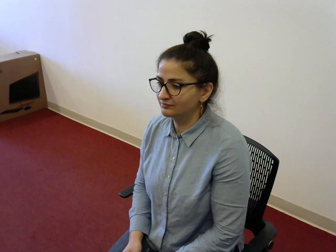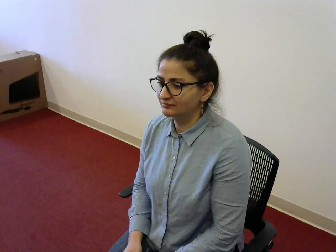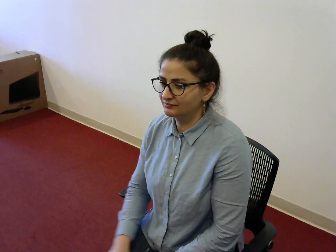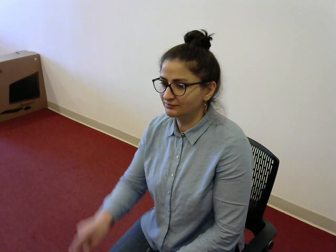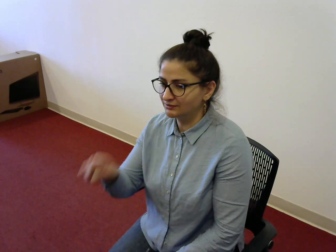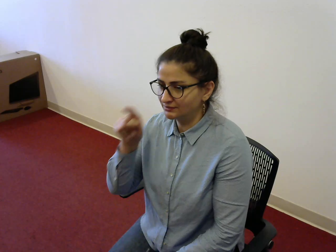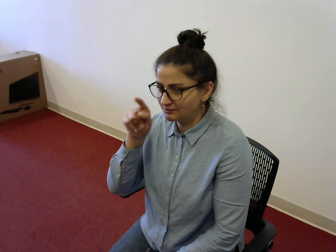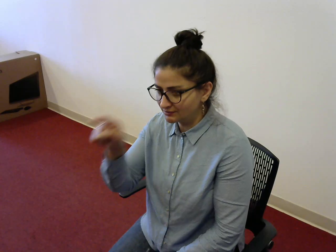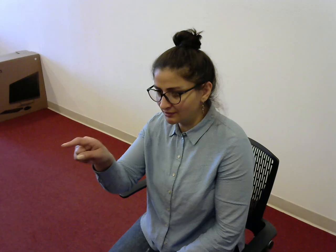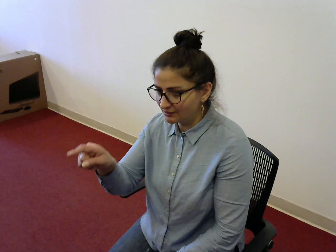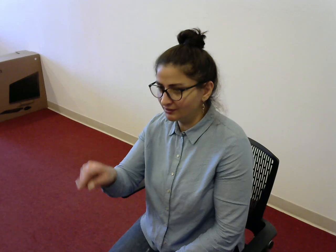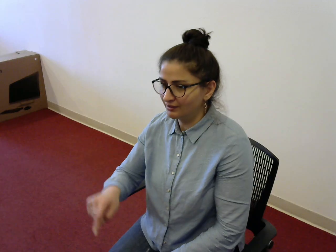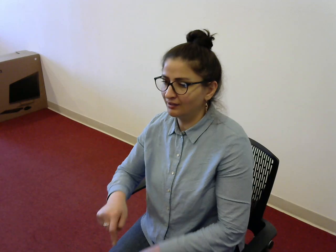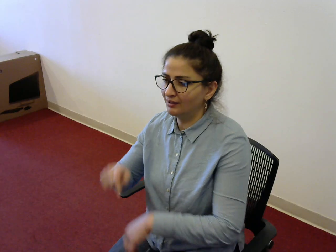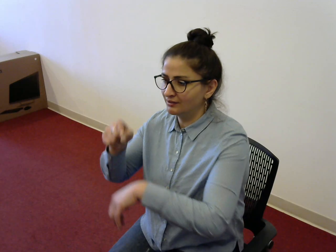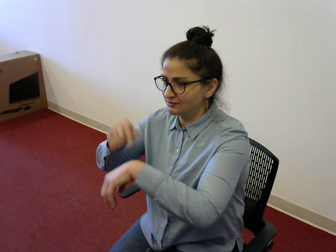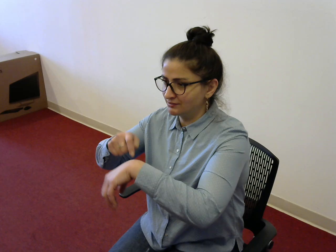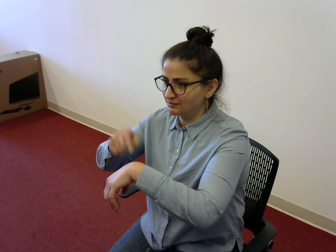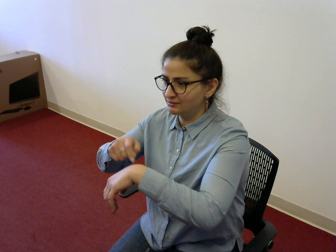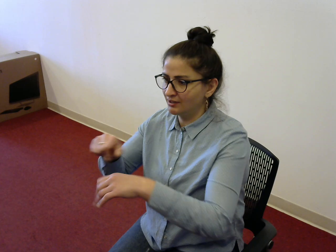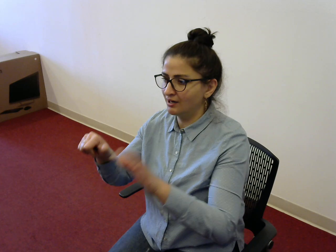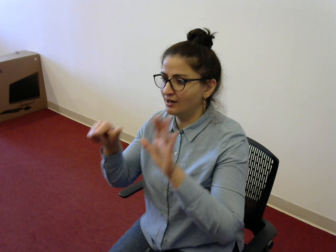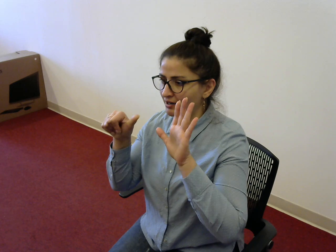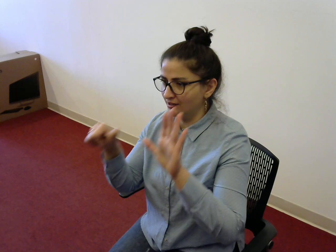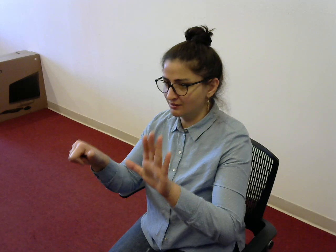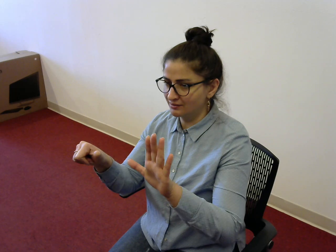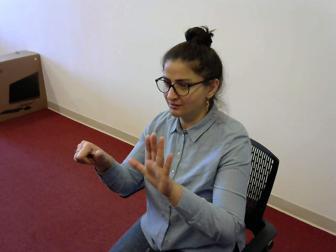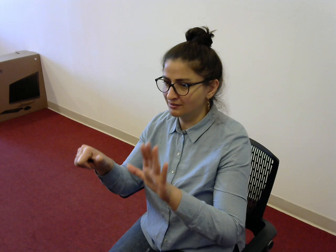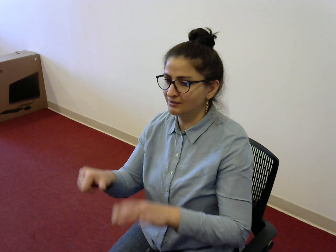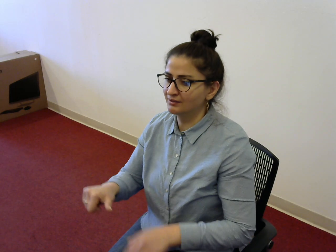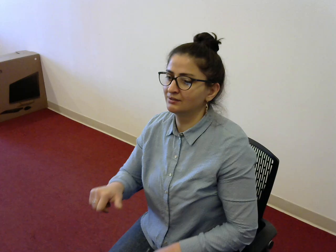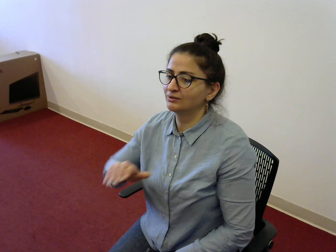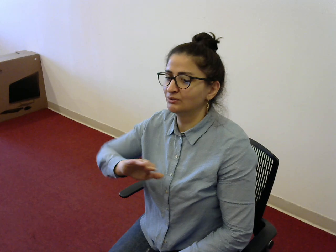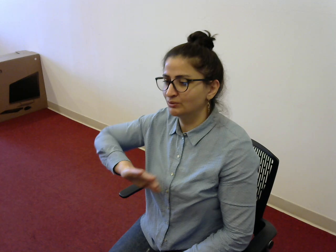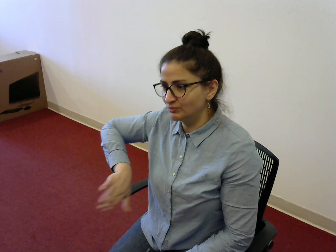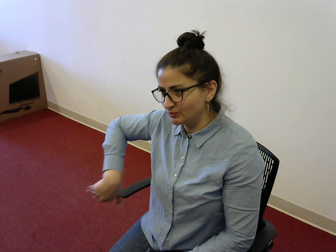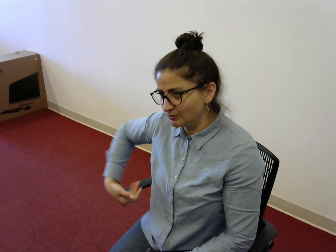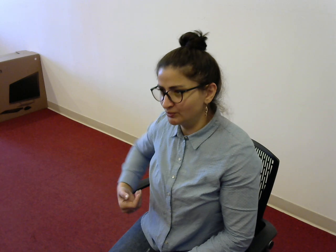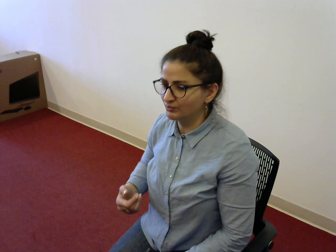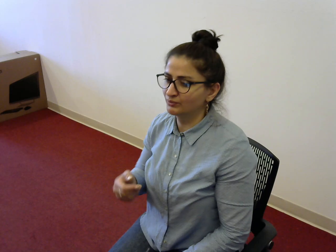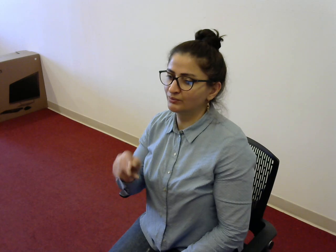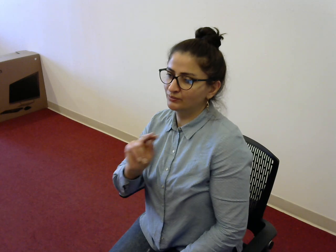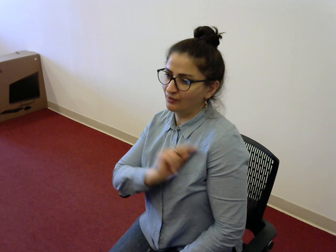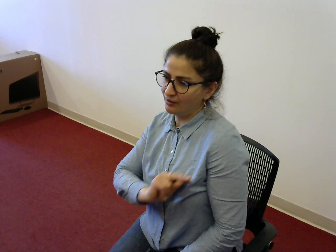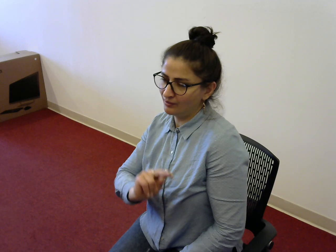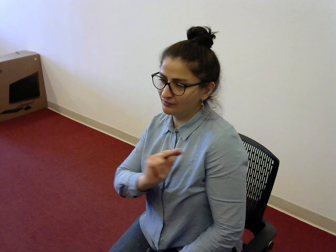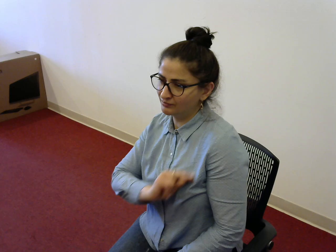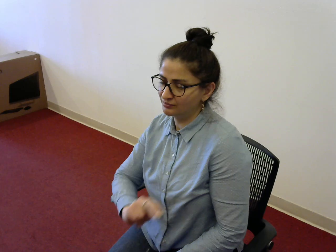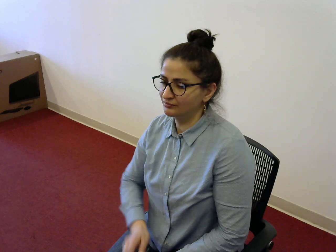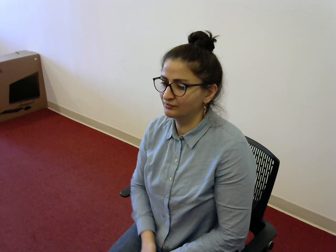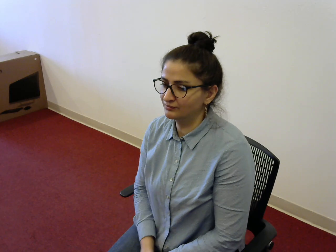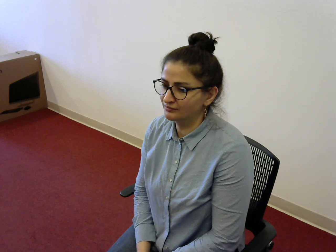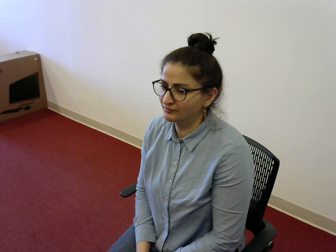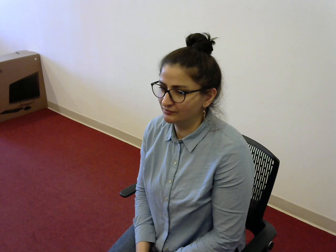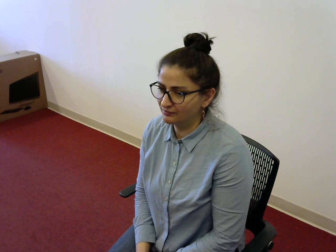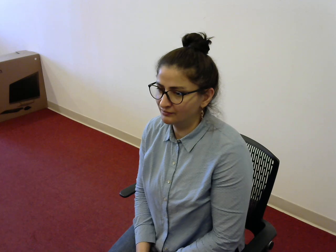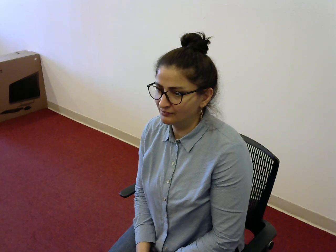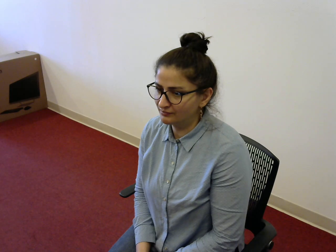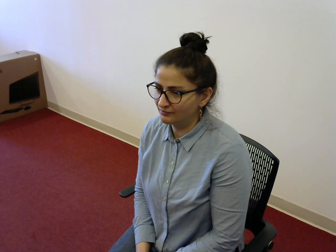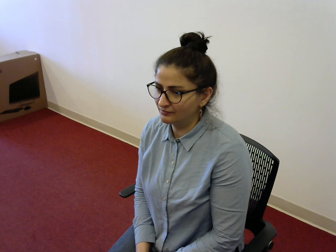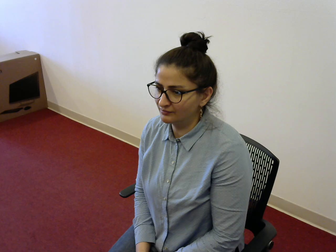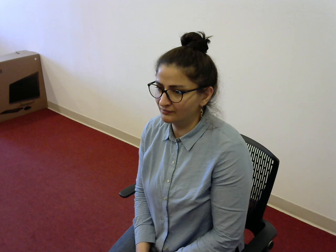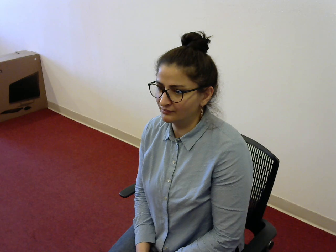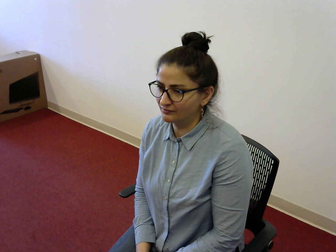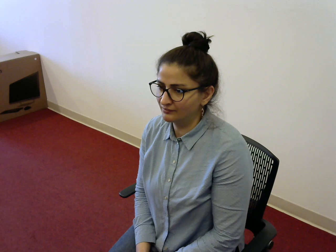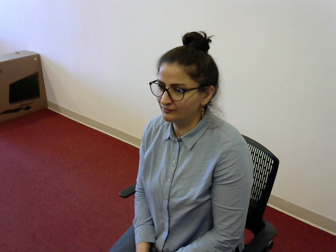Siz saat 6-dan sonra işləyirsiz?